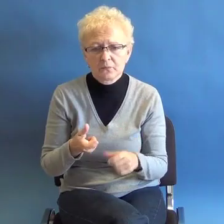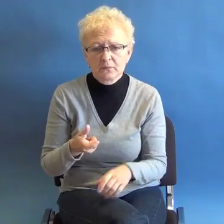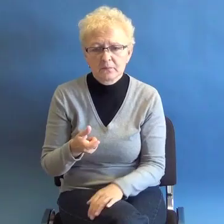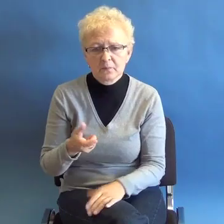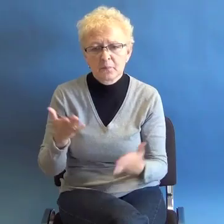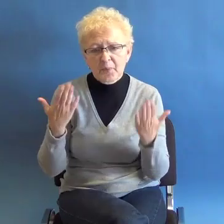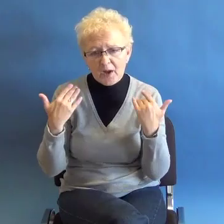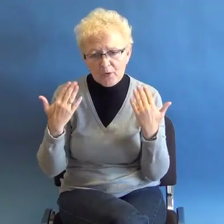W parku nie wolno.